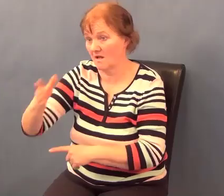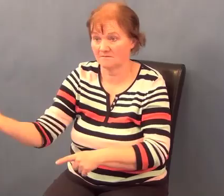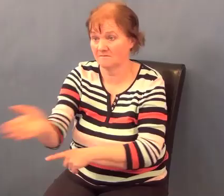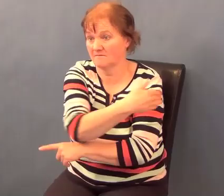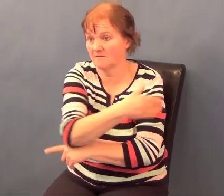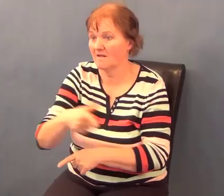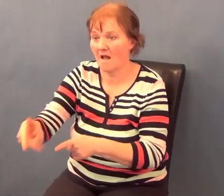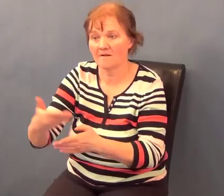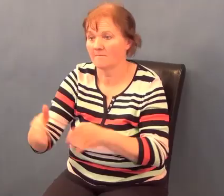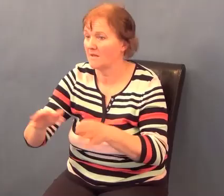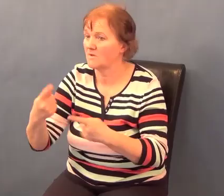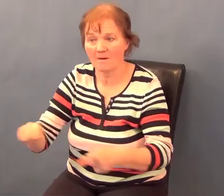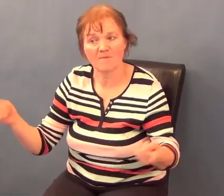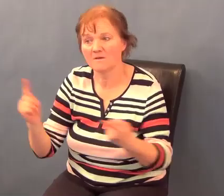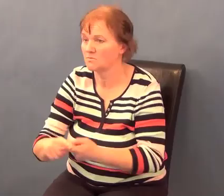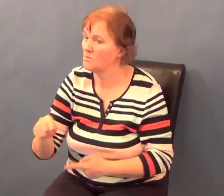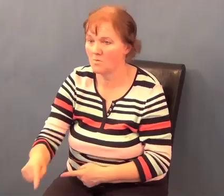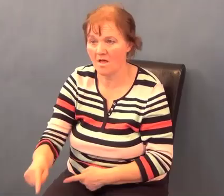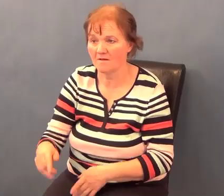To miejsce nie pasuje.